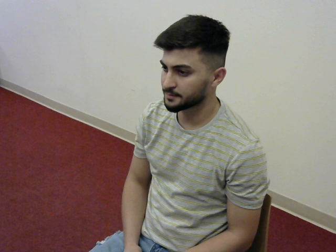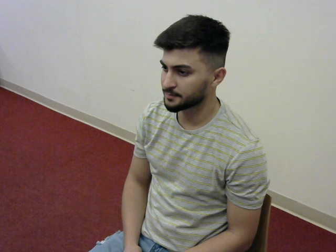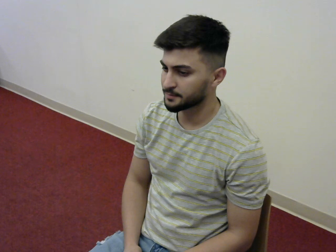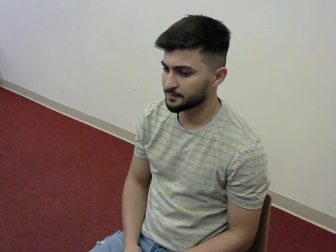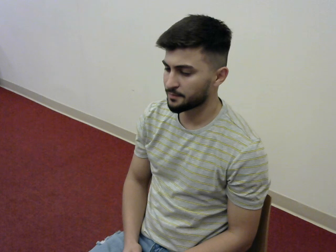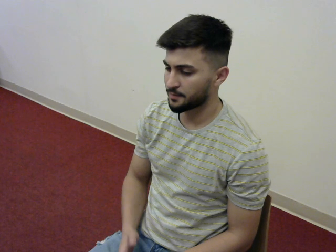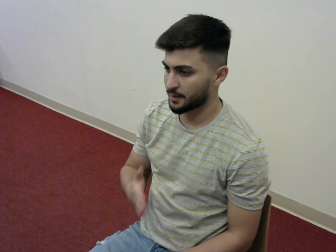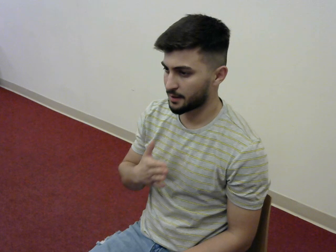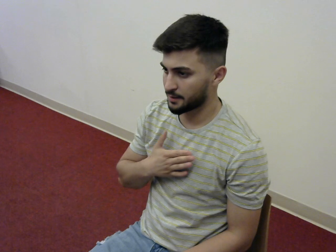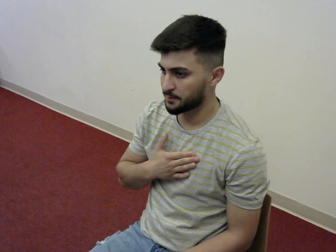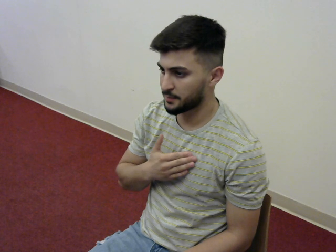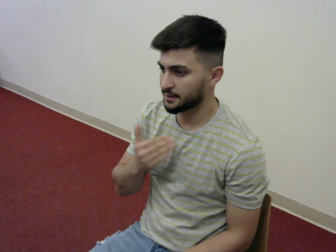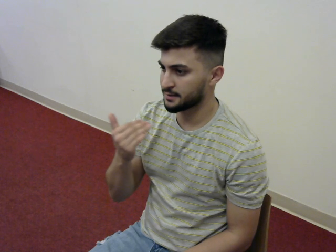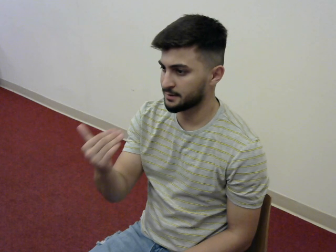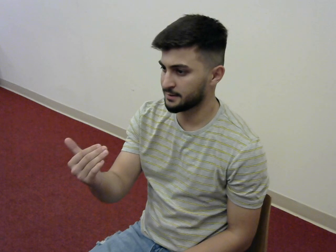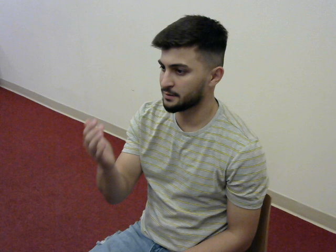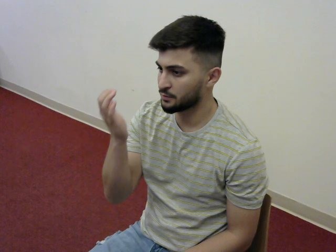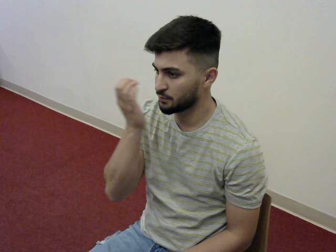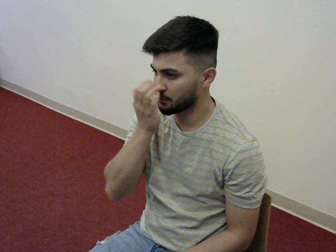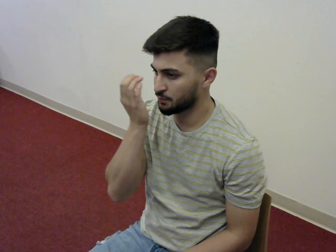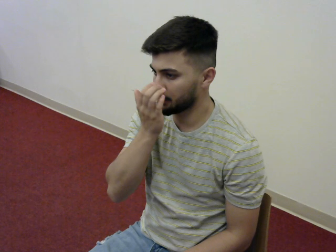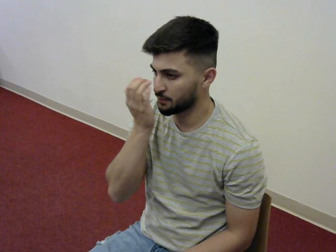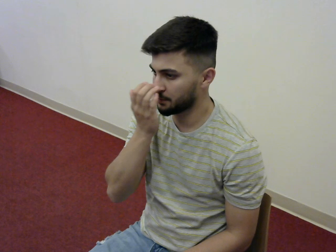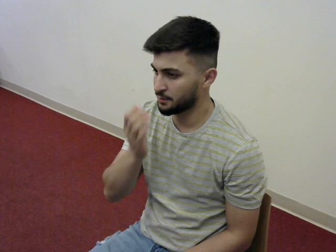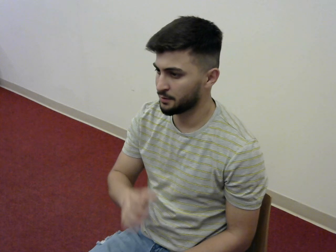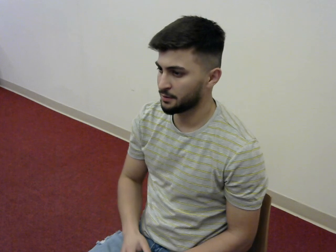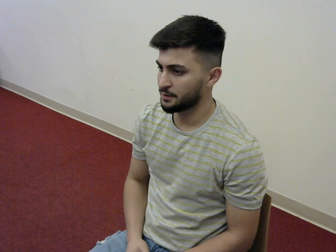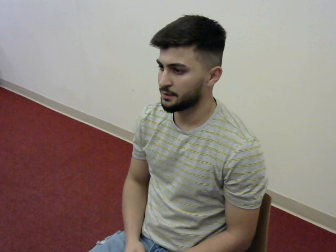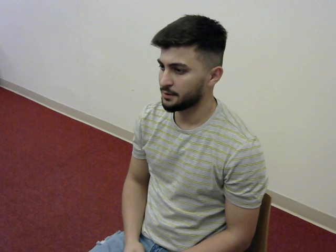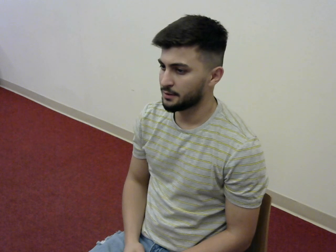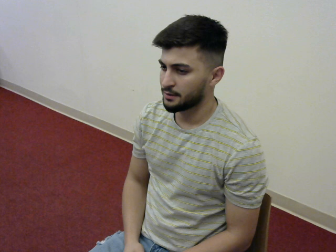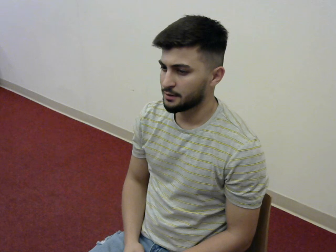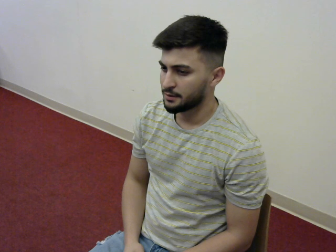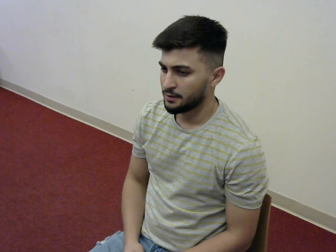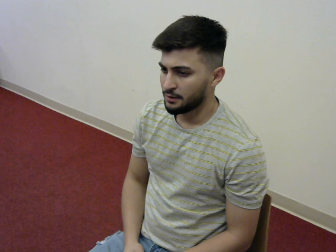Mən sizi görmürəm